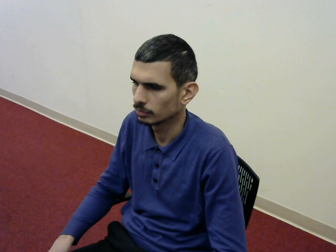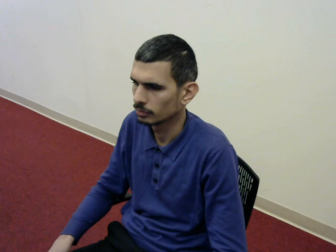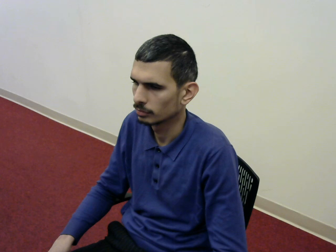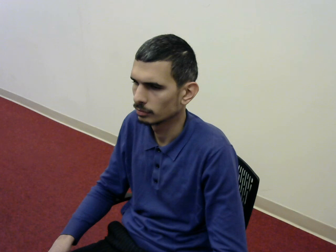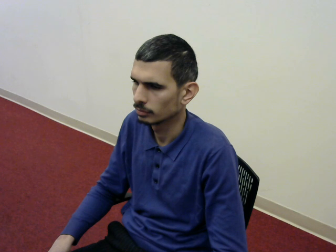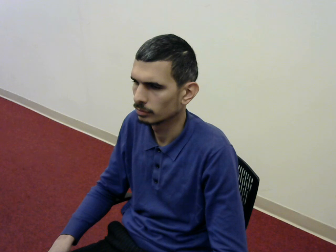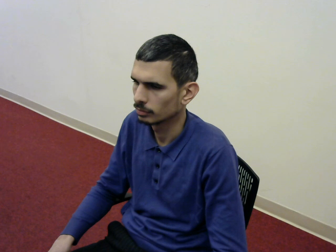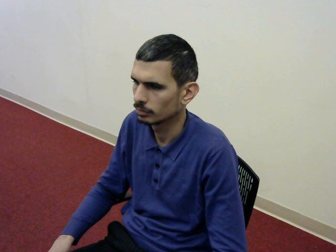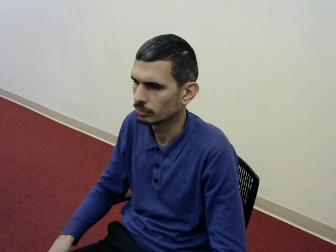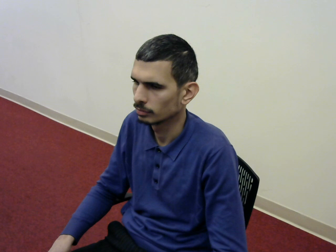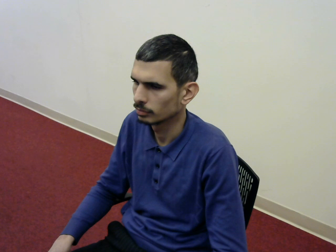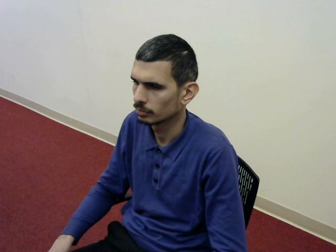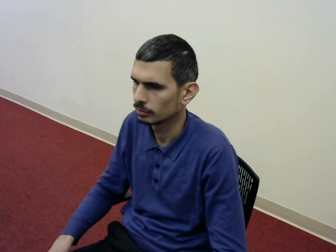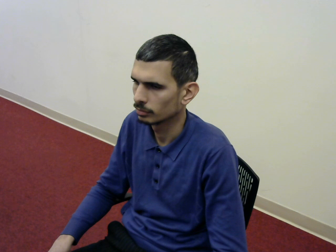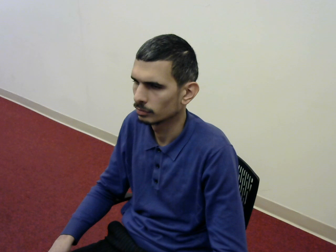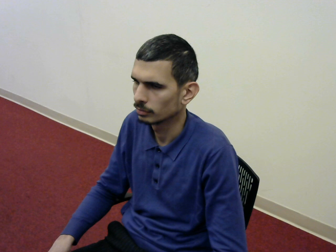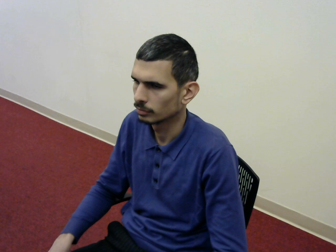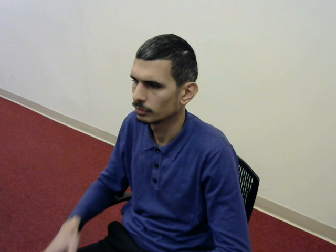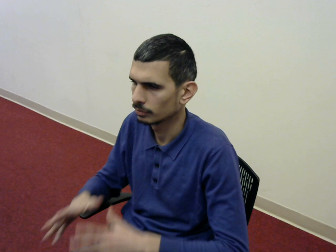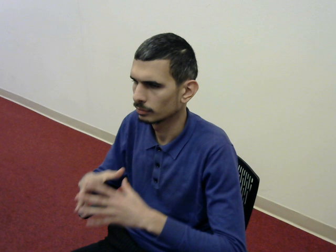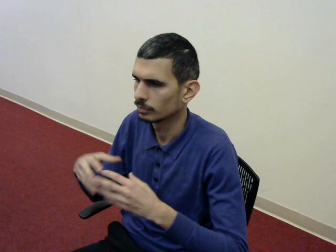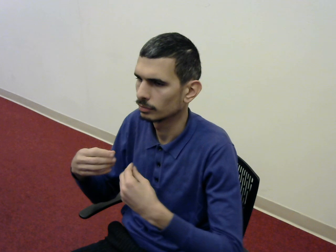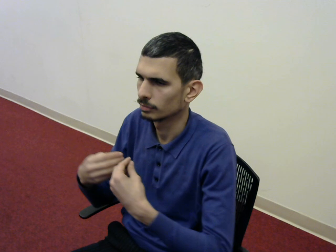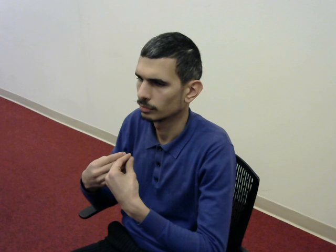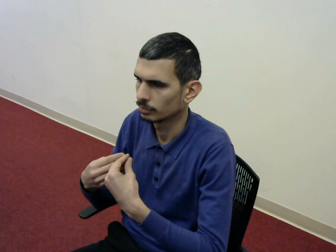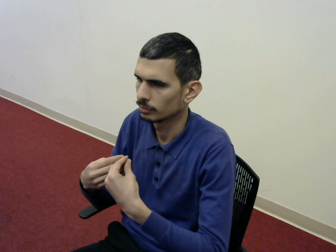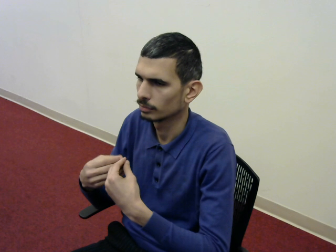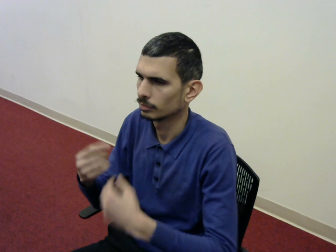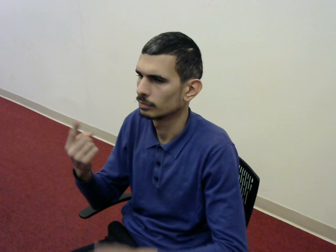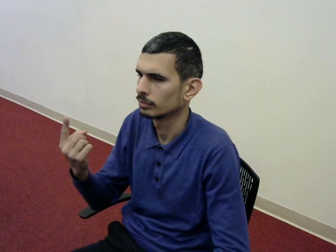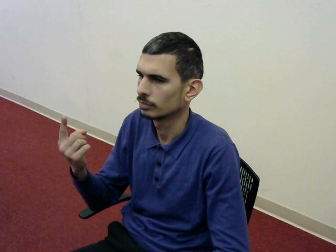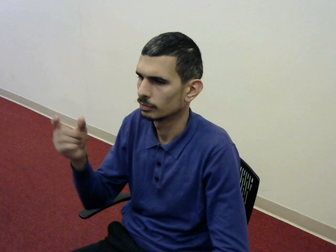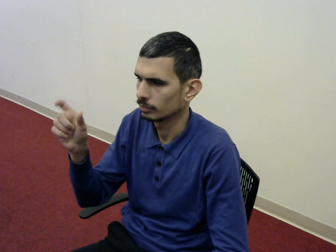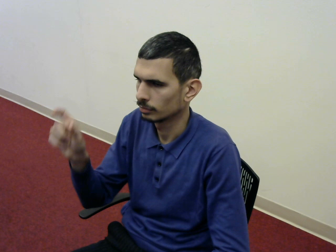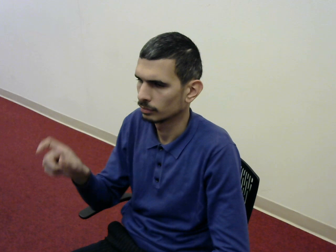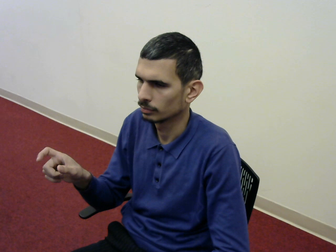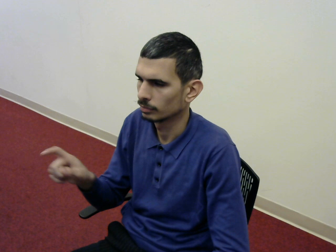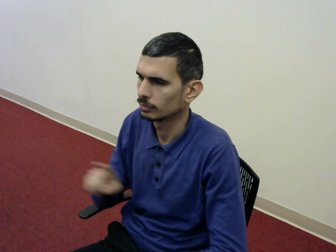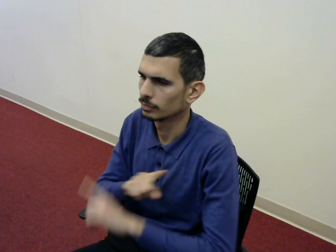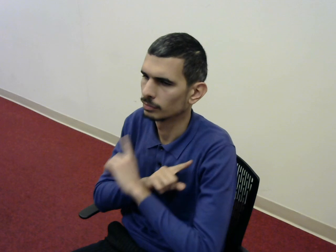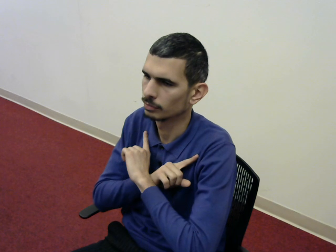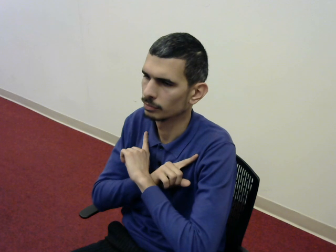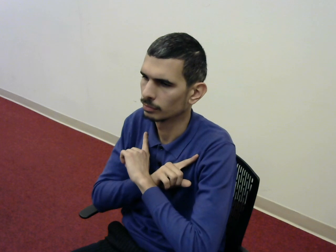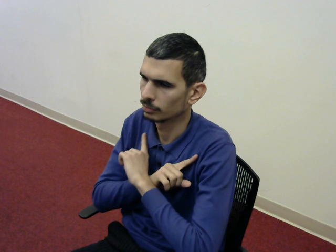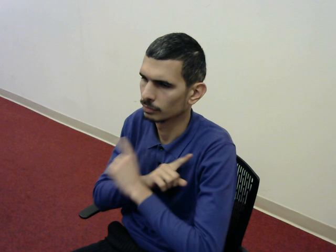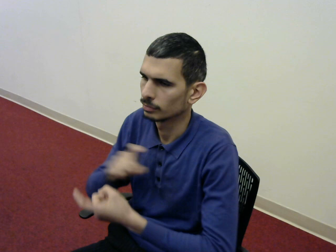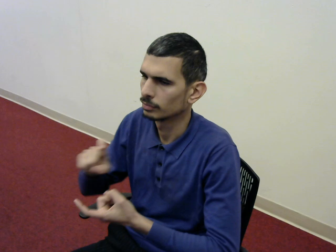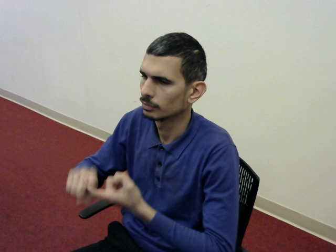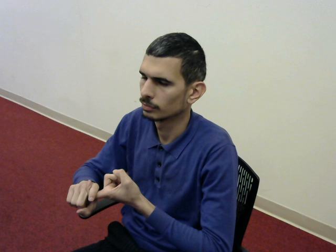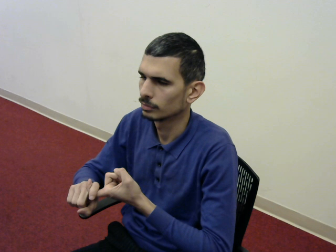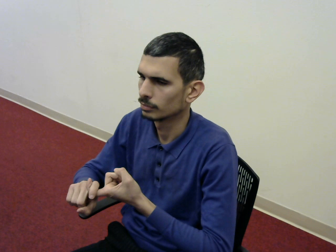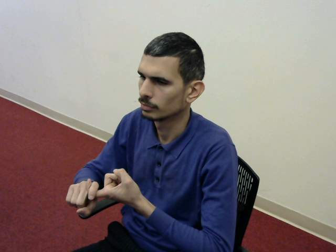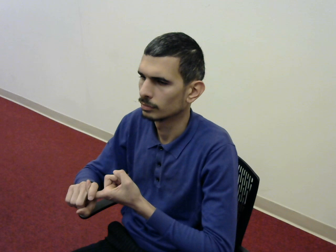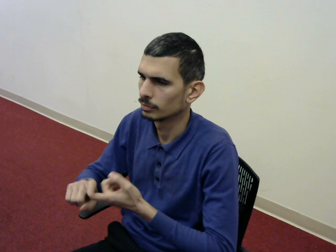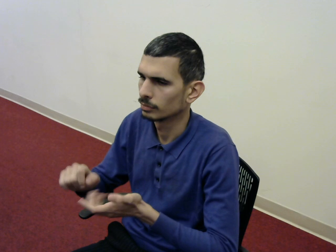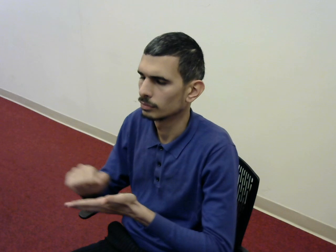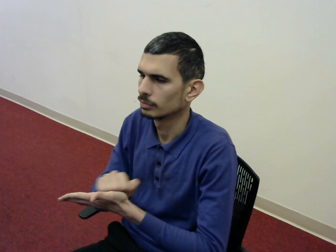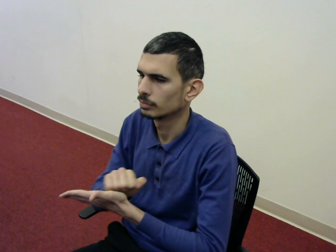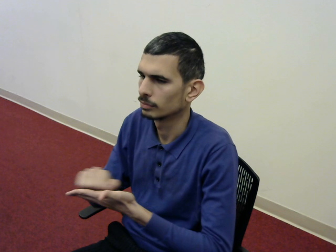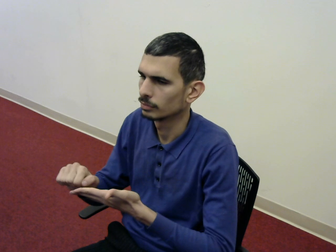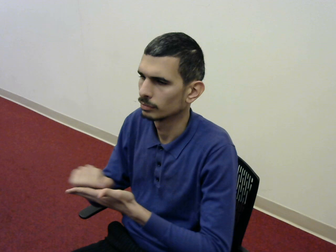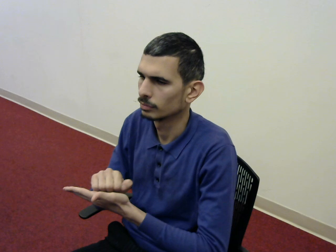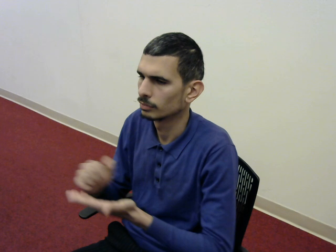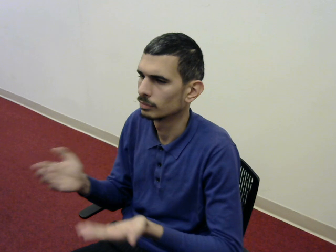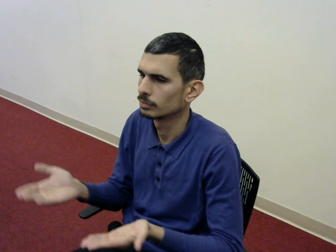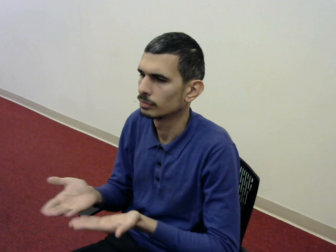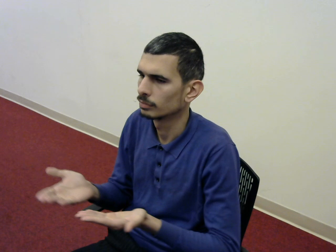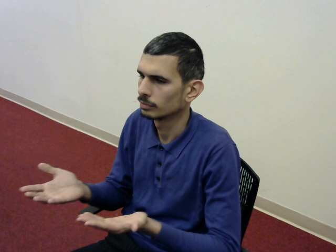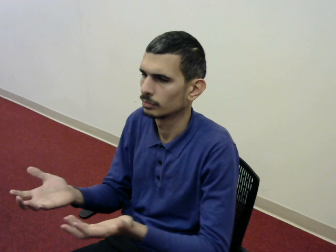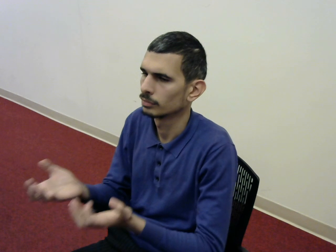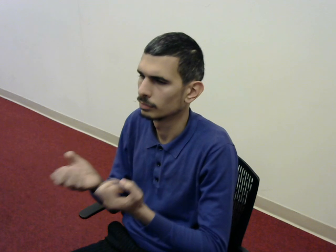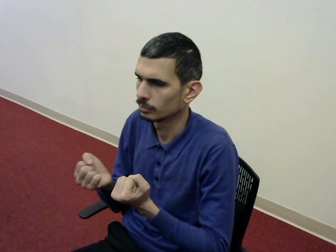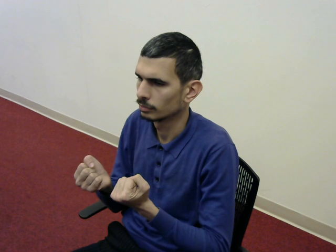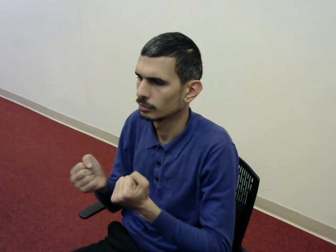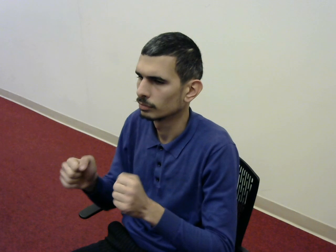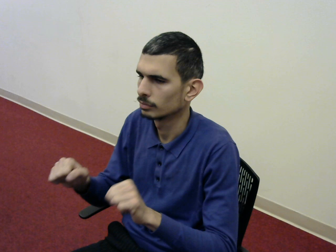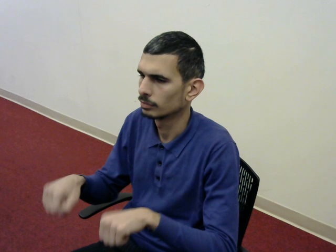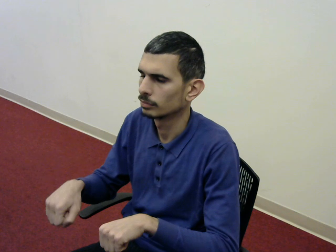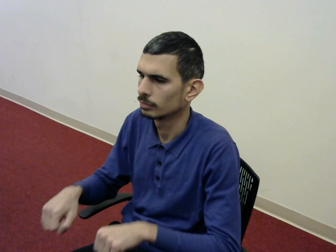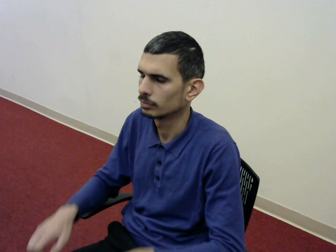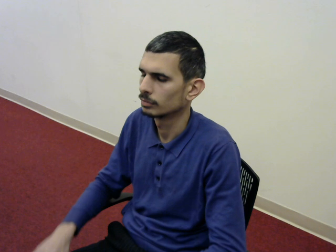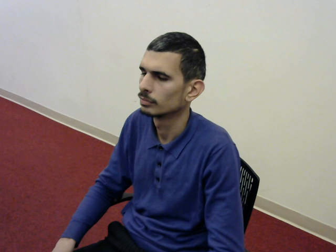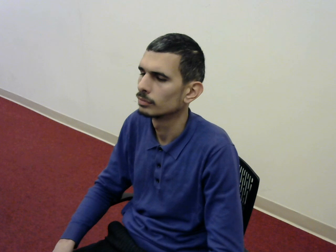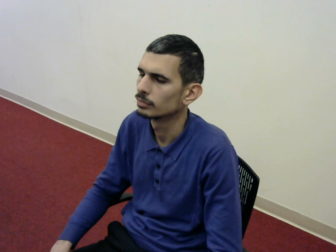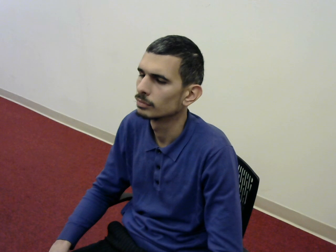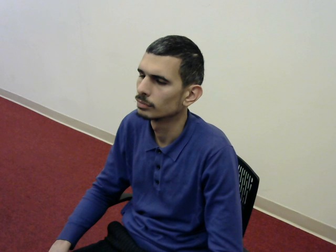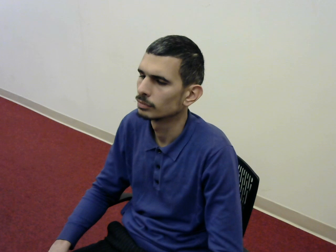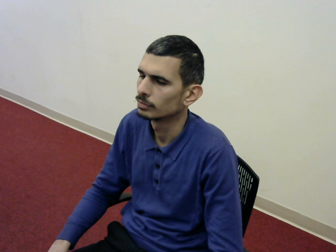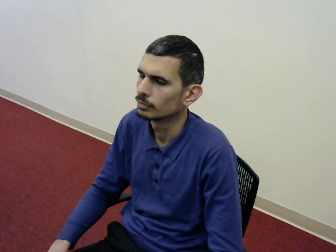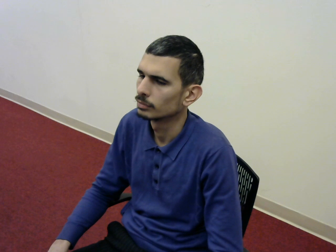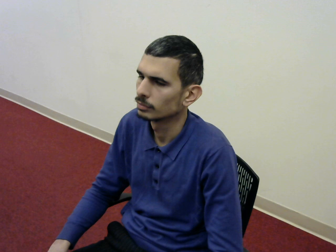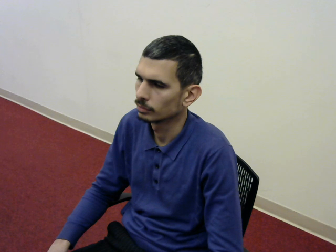Ailədən bir şəxsin ölməsi ilə bağlı sənəd necə almaq olar?